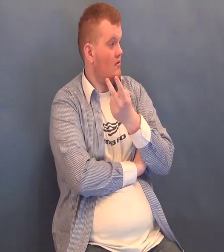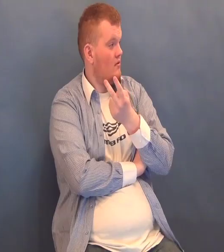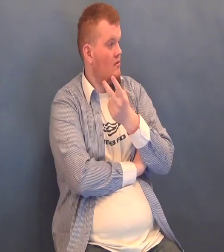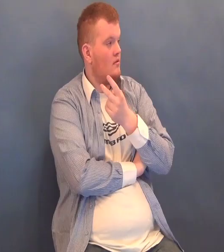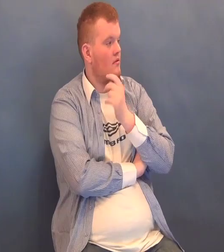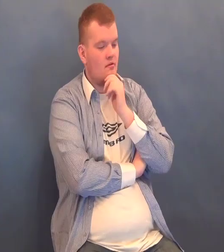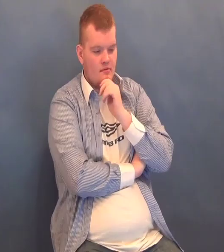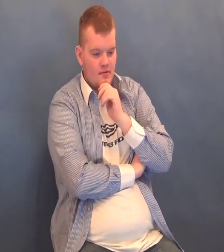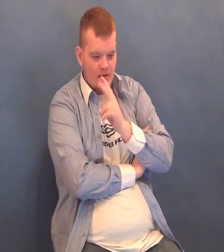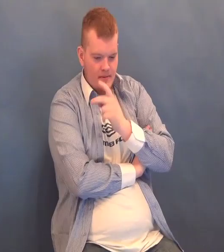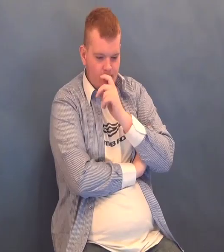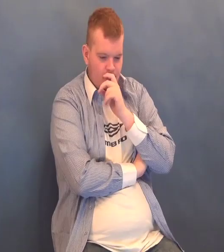Drugi?